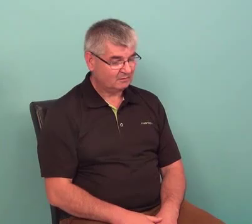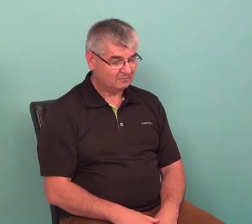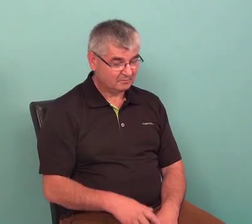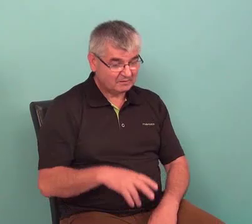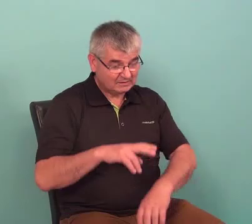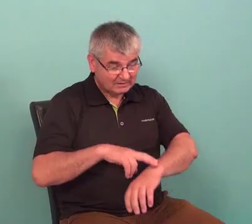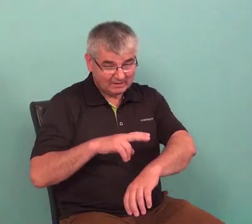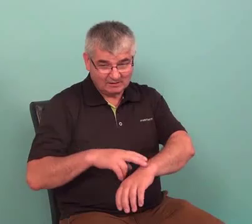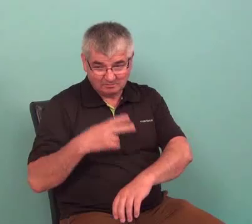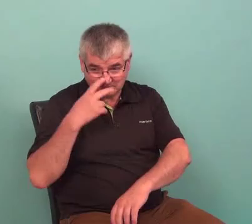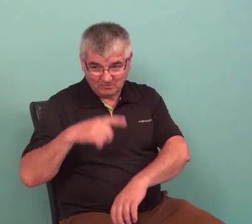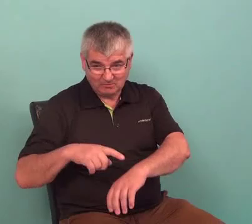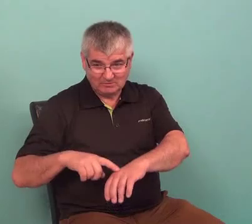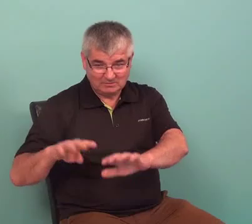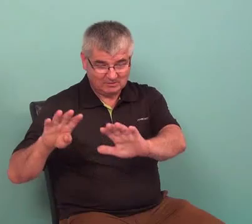Patrzy ma budzik, godzina dziewiąta.